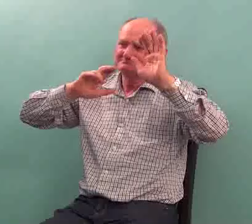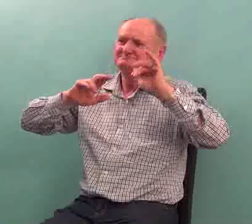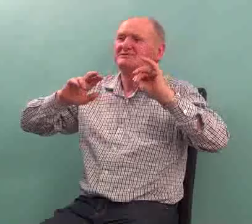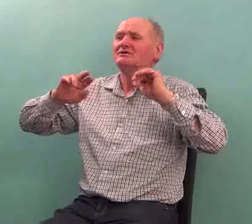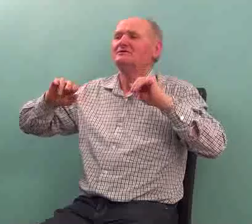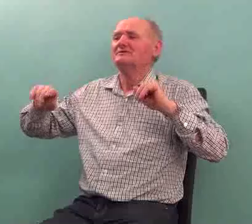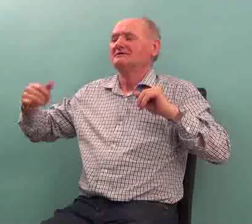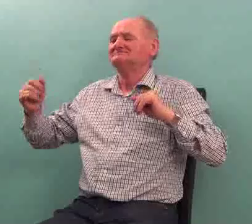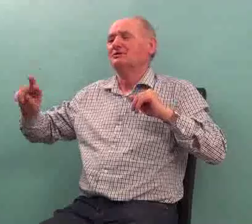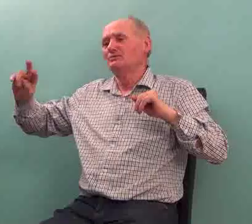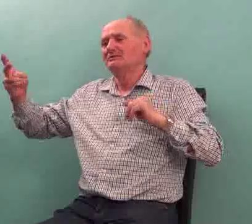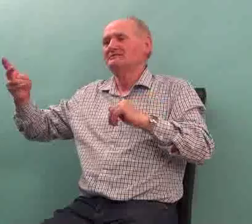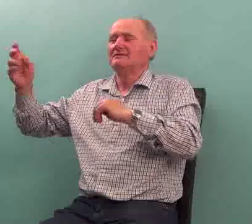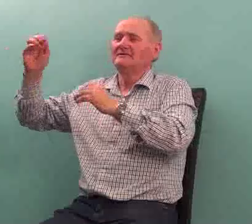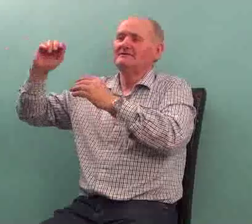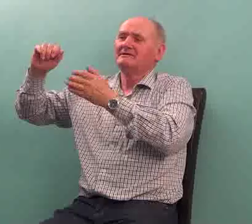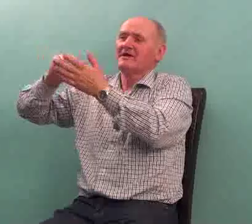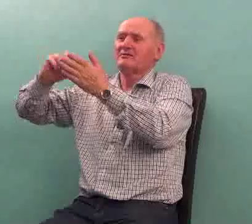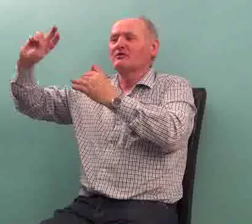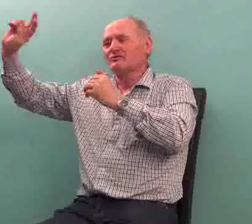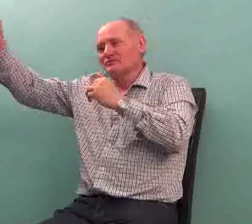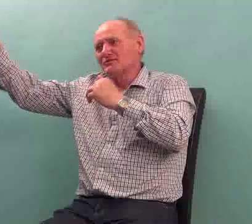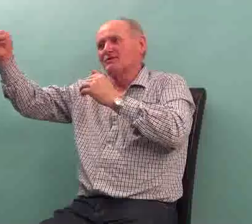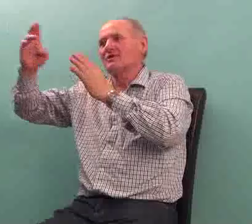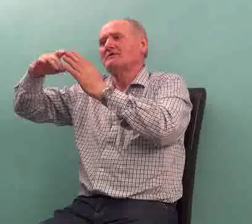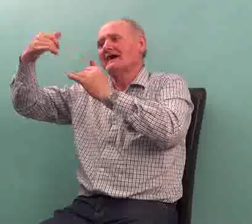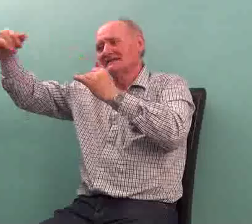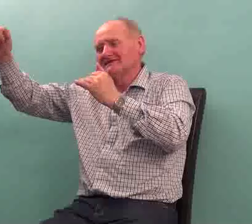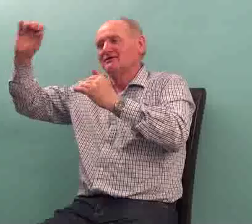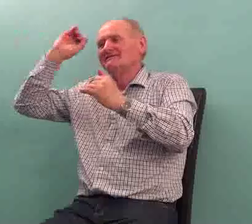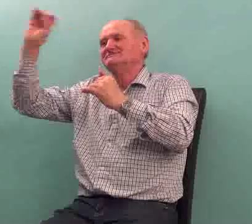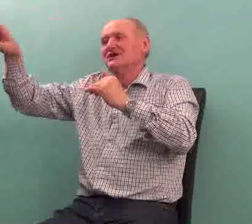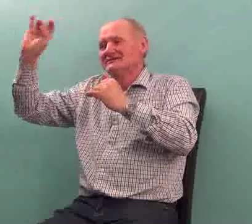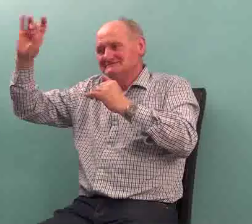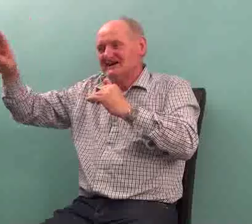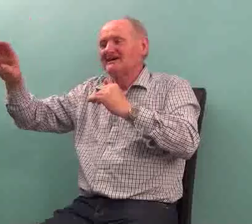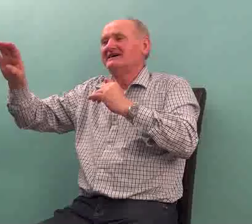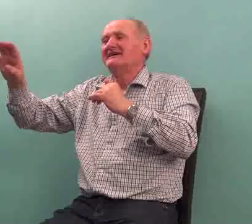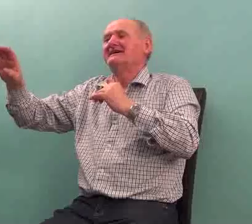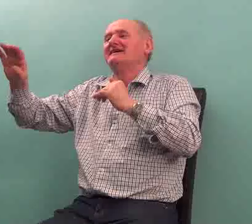Dziecko rzuca kamieniem w okno drugiego, innego domu.